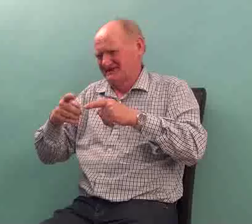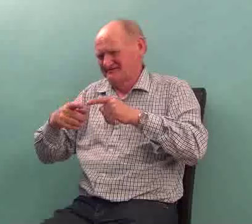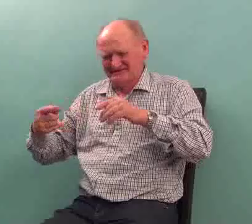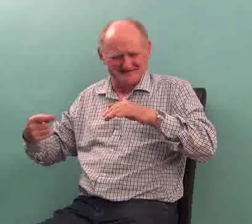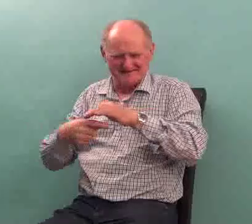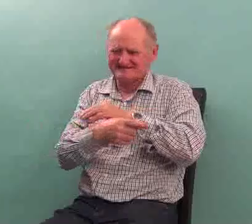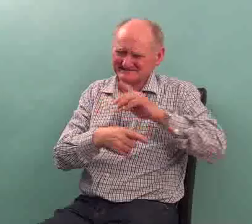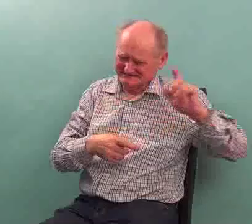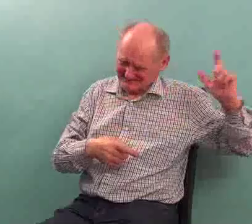Ucieka, odchodzi.